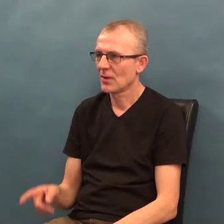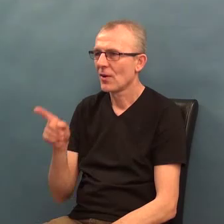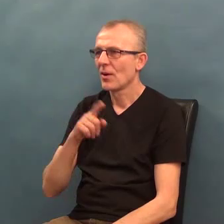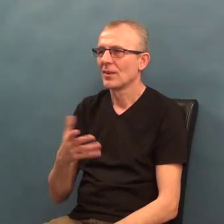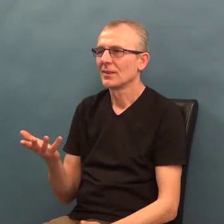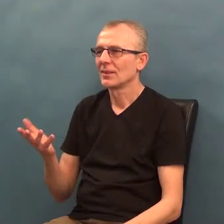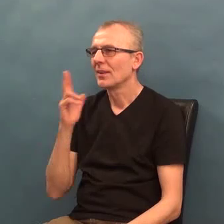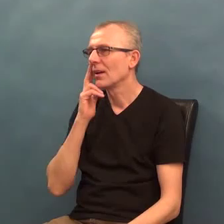Okrągłe, co to może być?